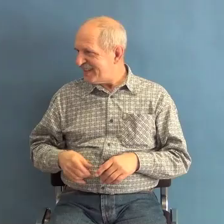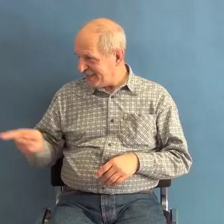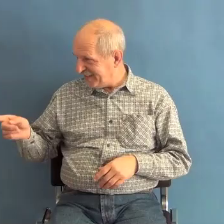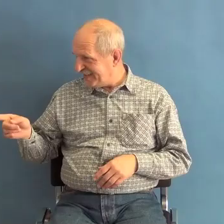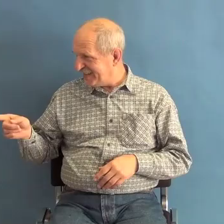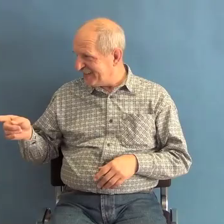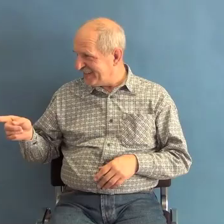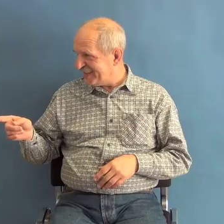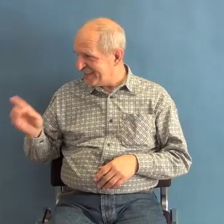Ty?